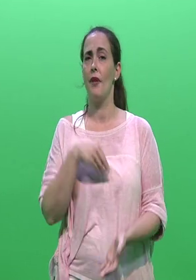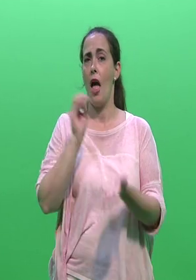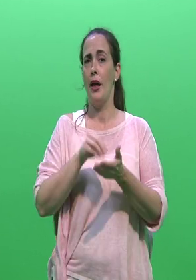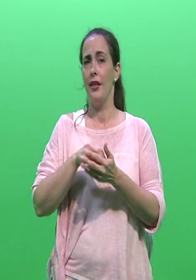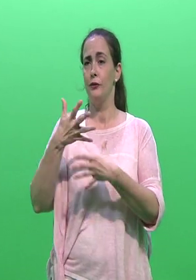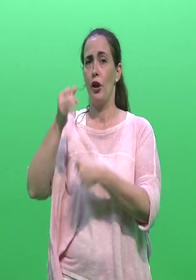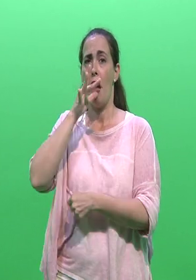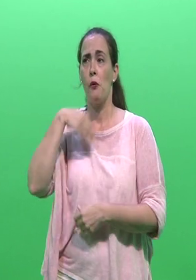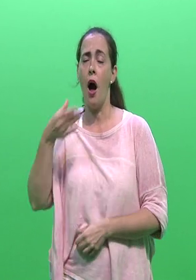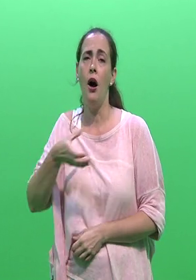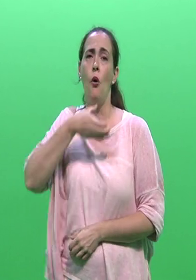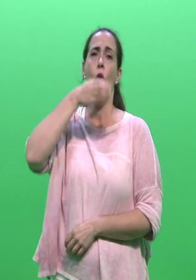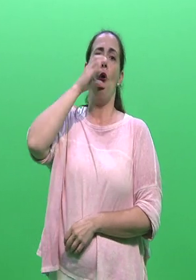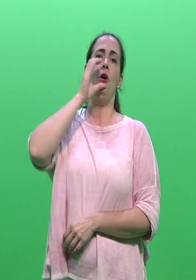De vegades necessito veure aigua.